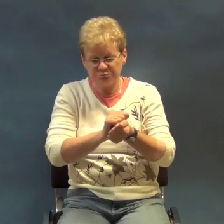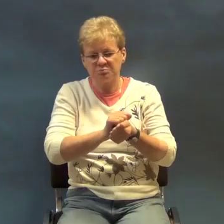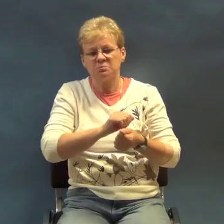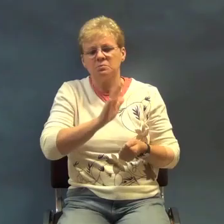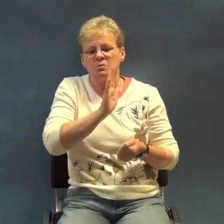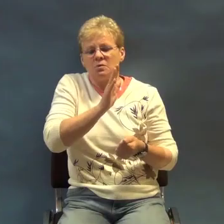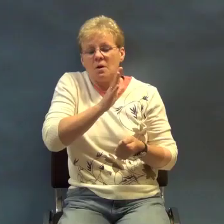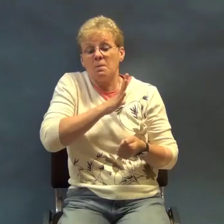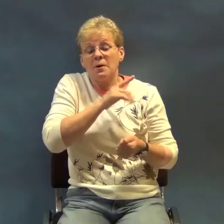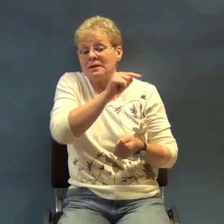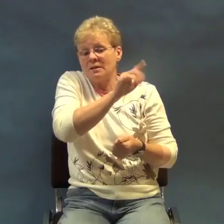Potem tam coś było, ale potem.